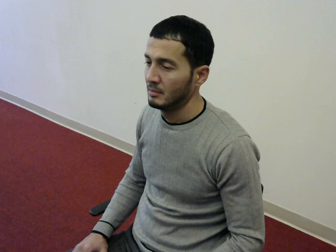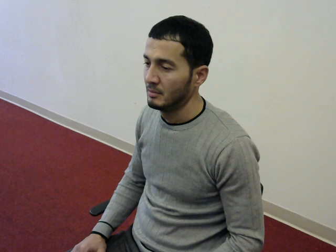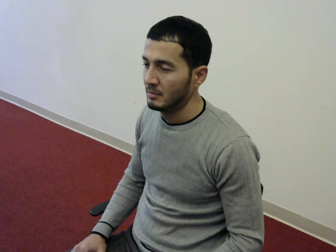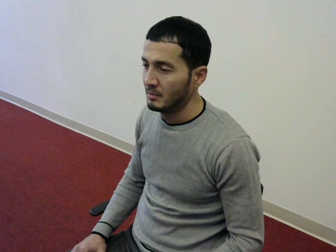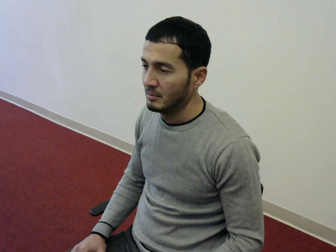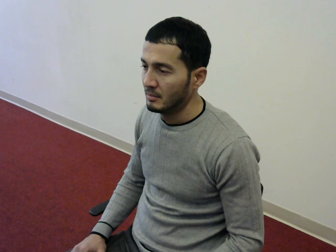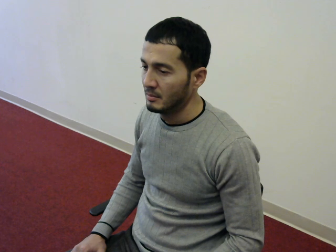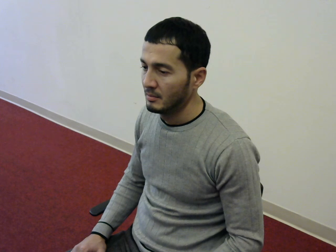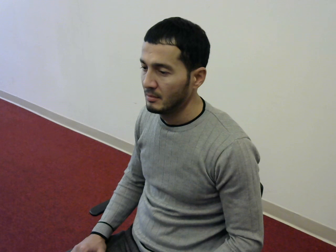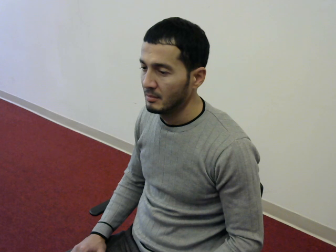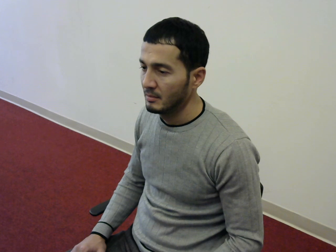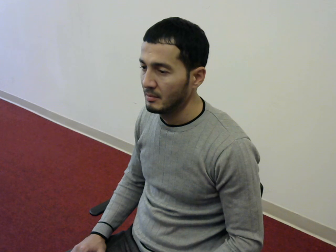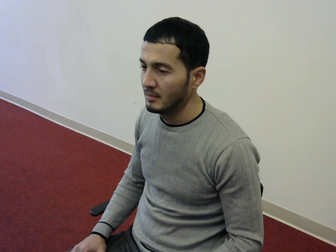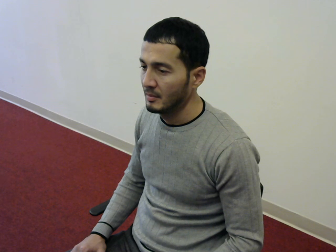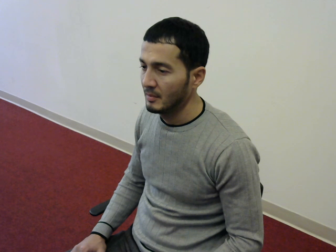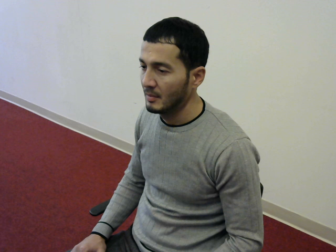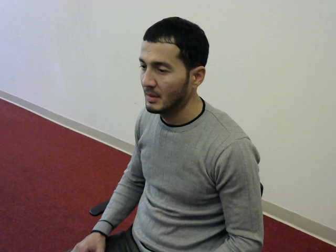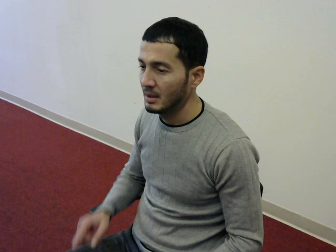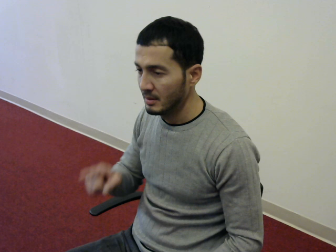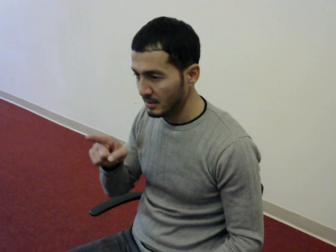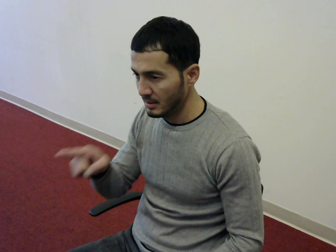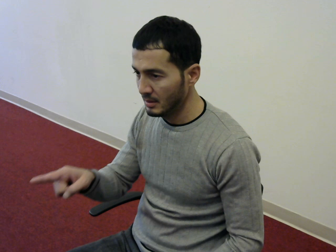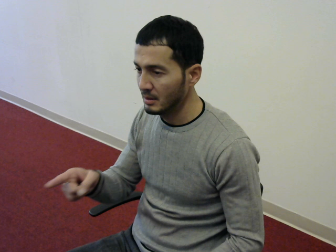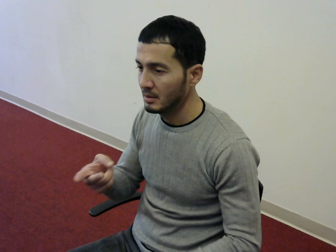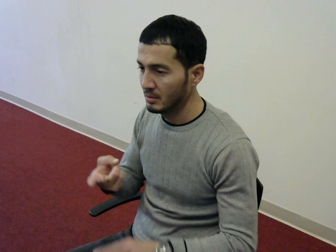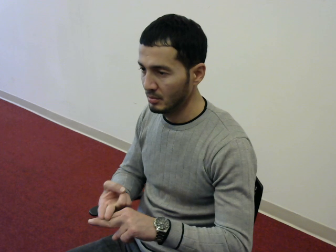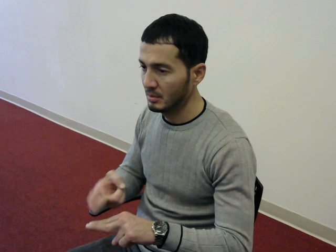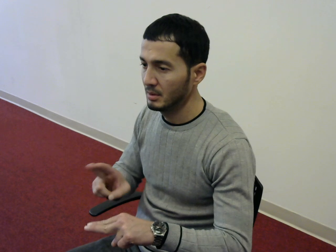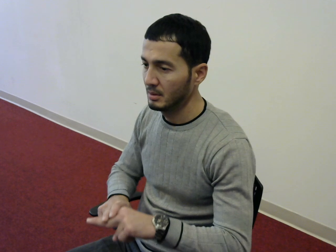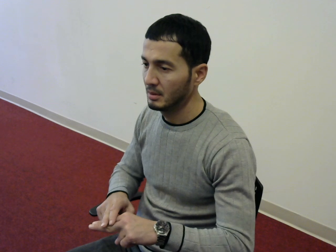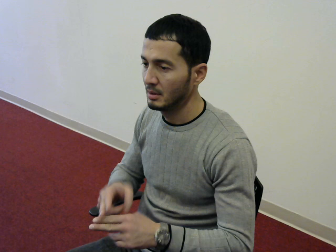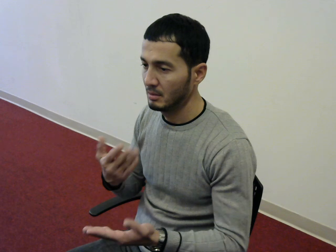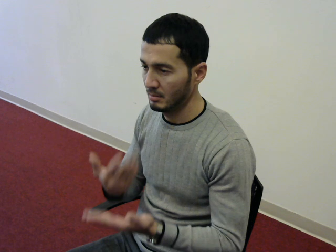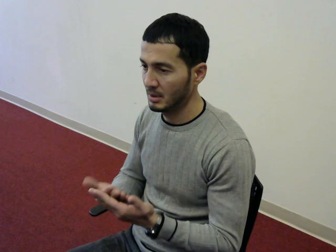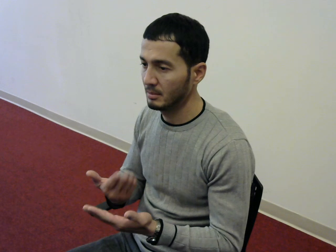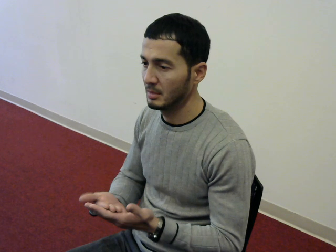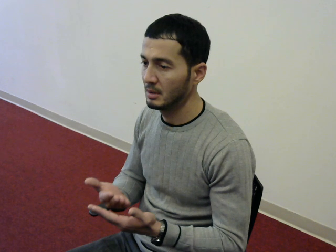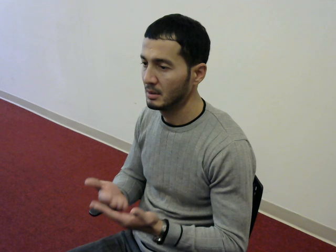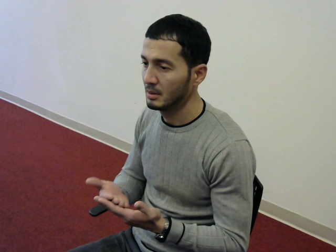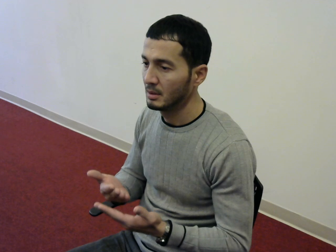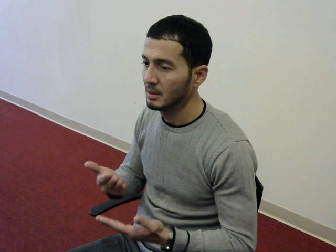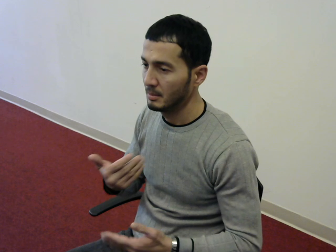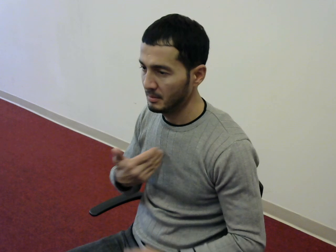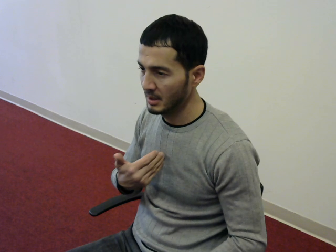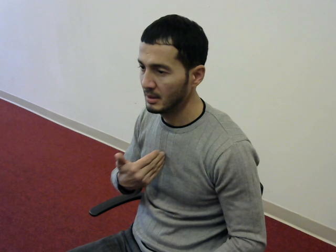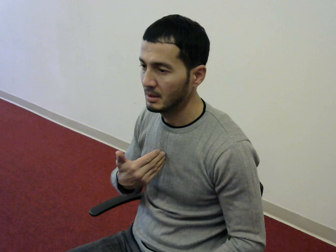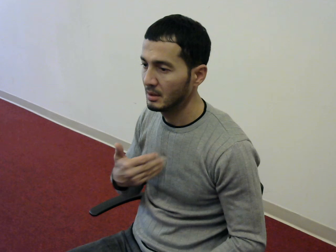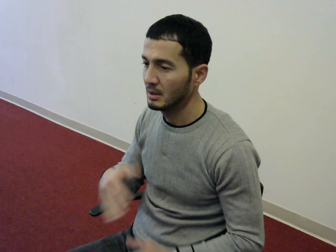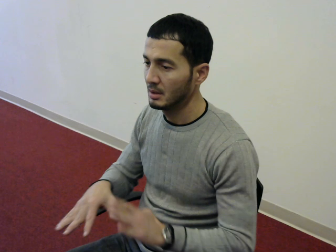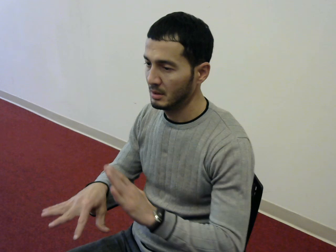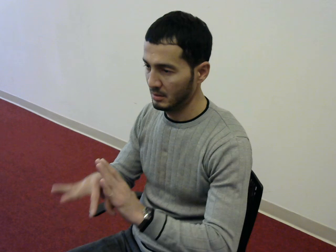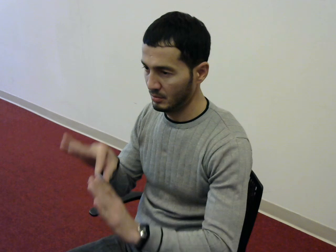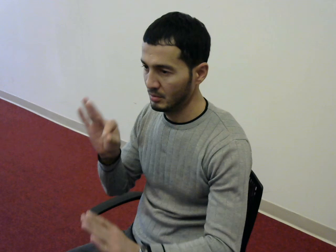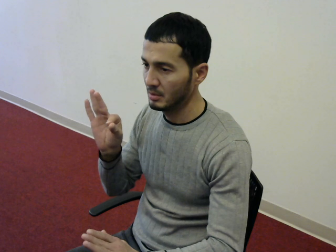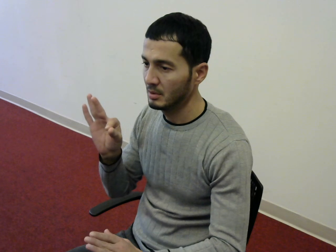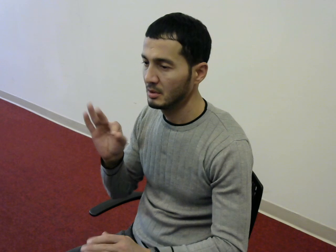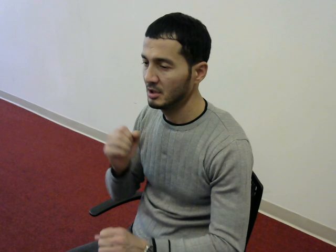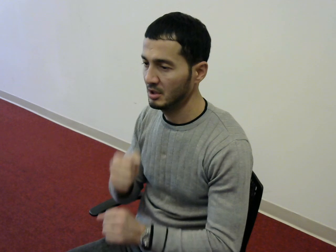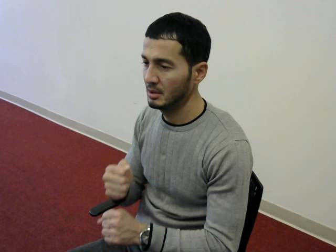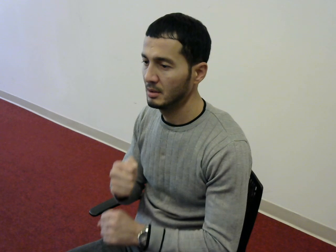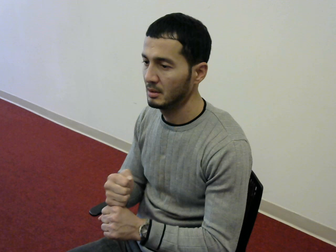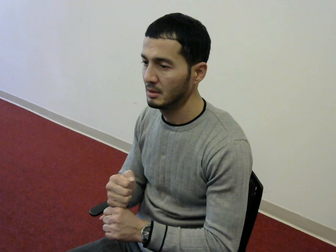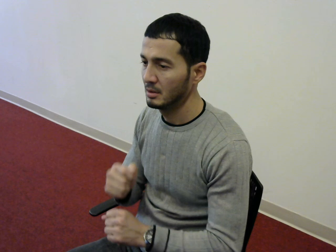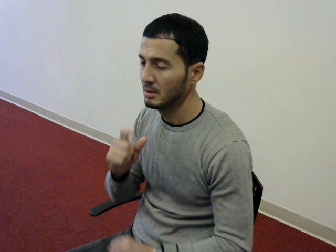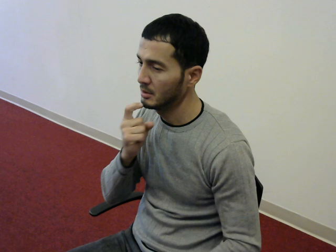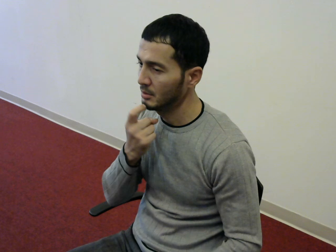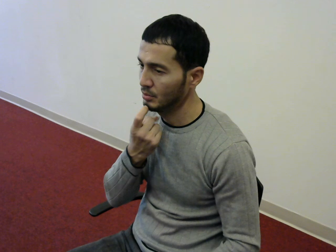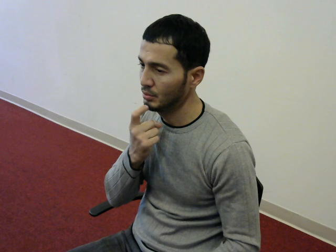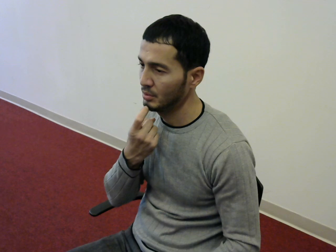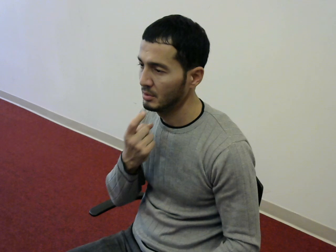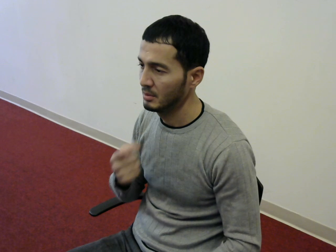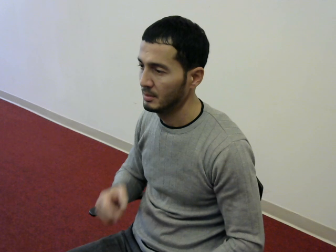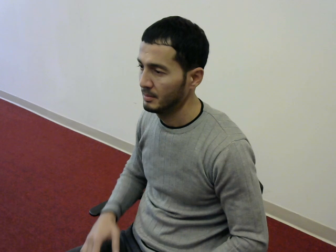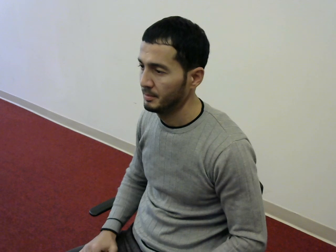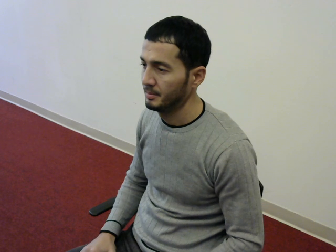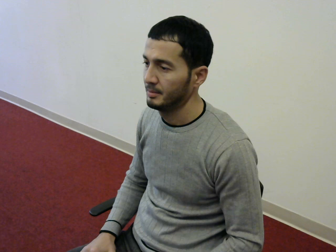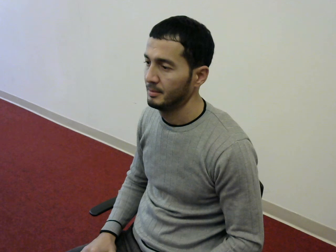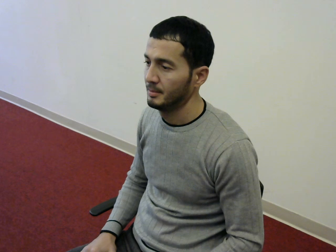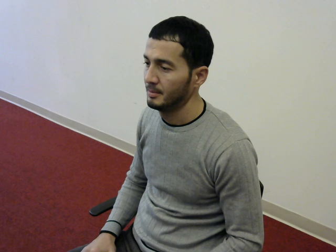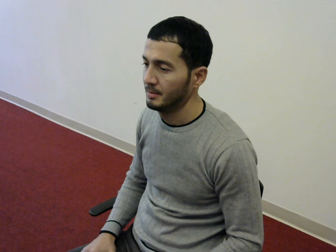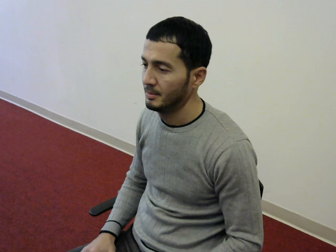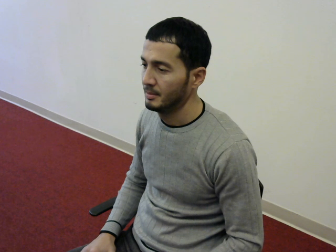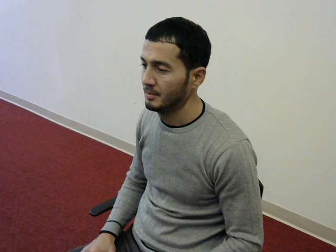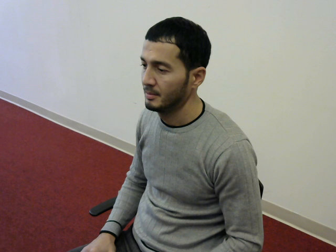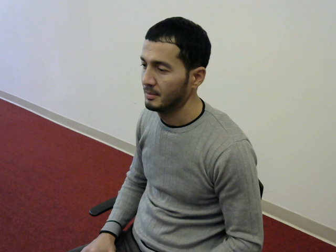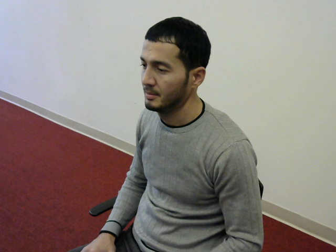Bu məsələdə mənə seçim etmək çətindir